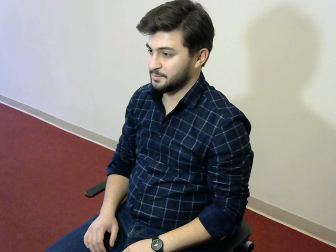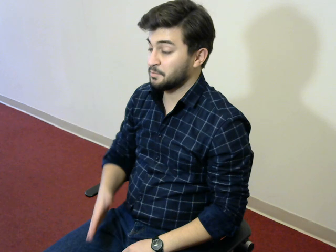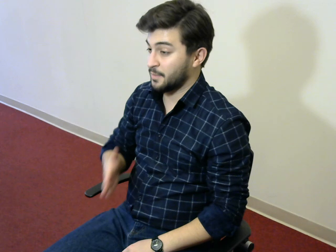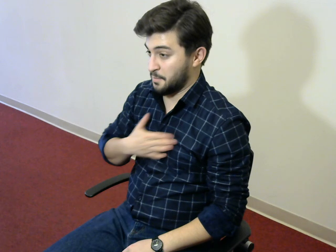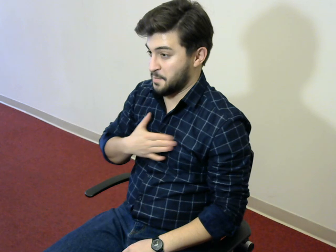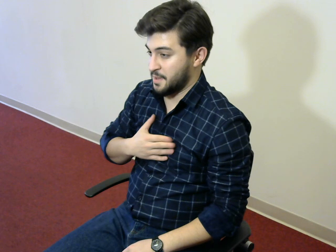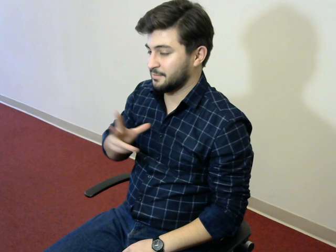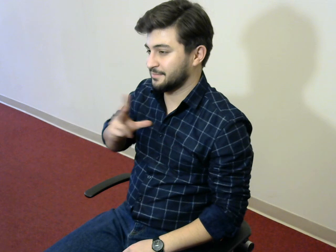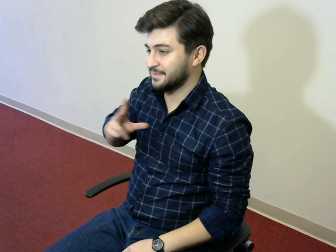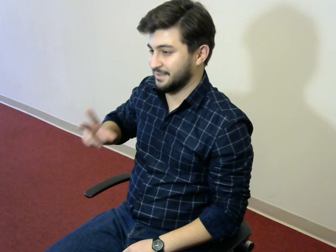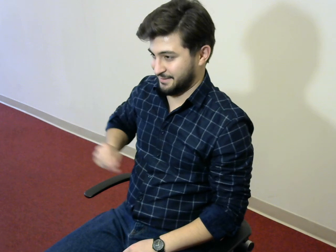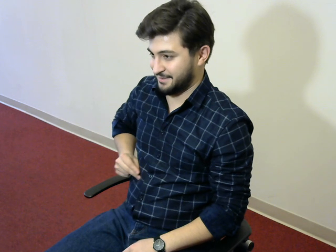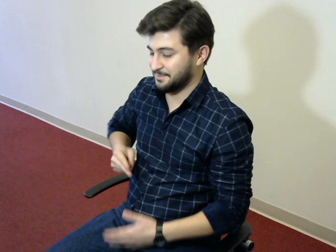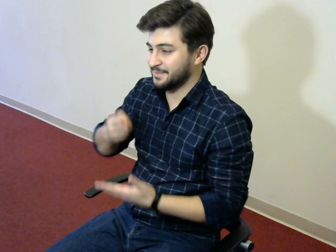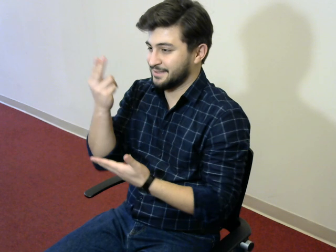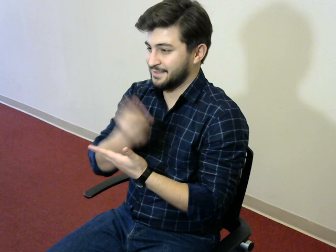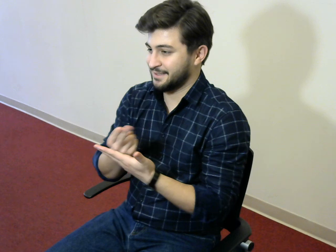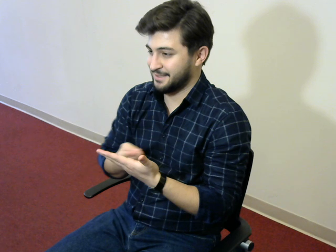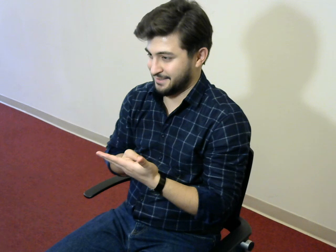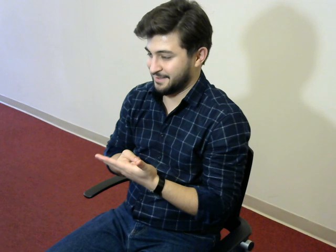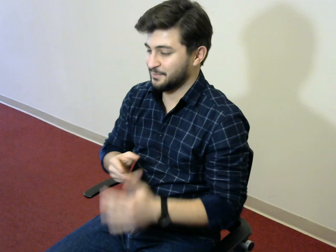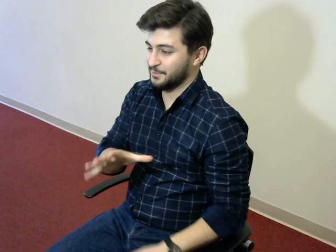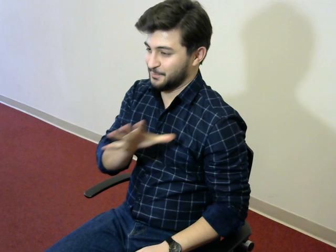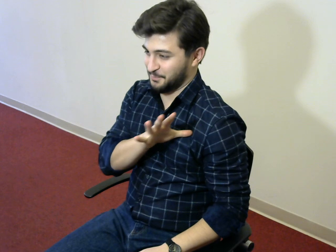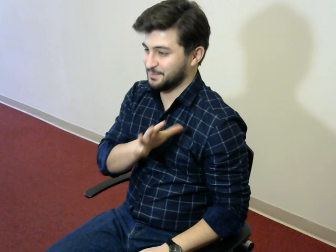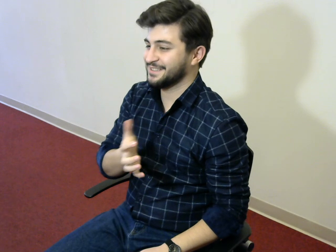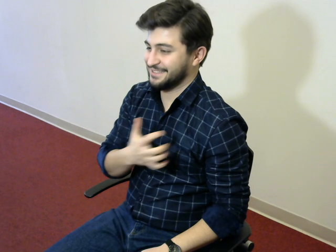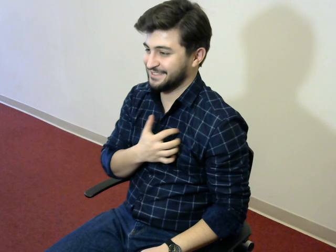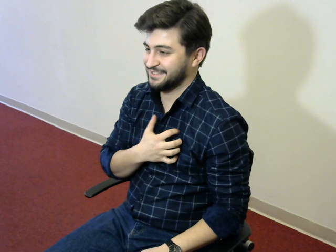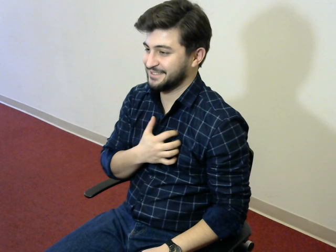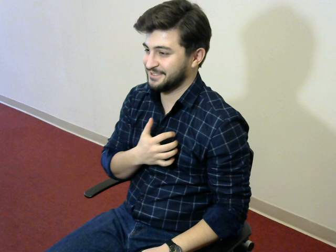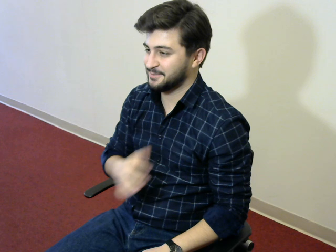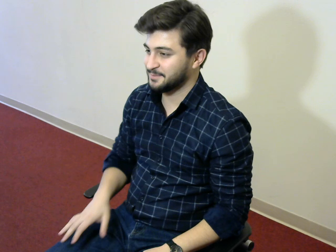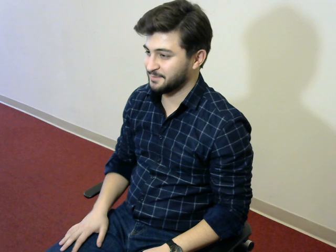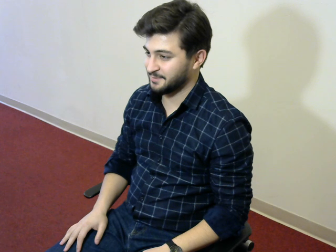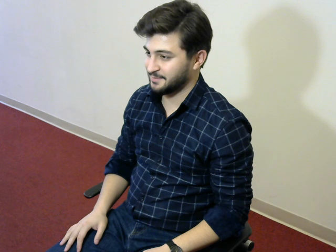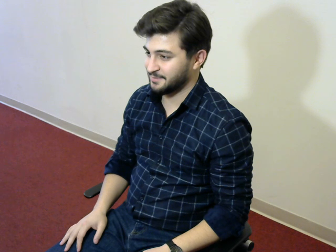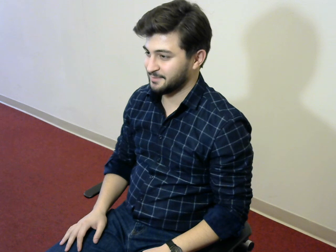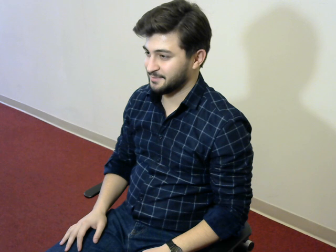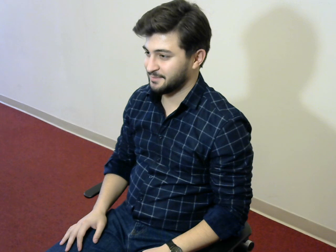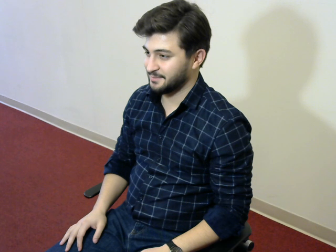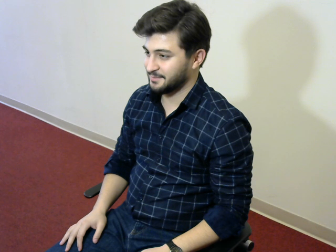Mənim qızım rəssam olmaq istəyir